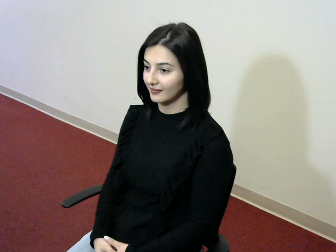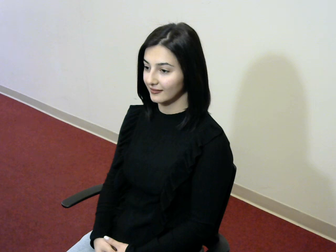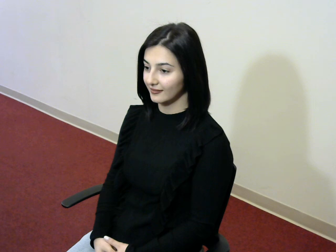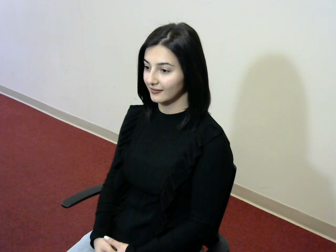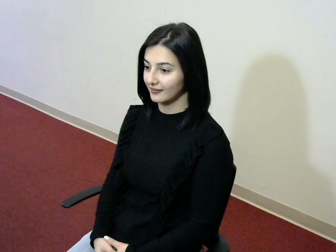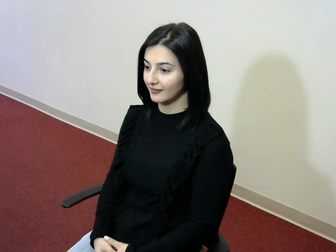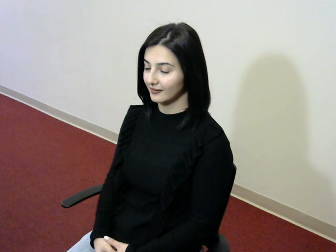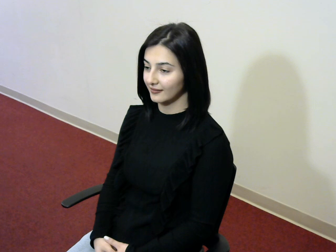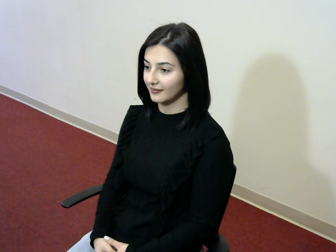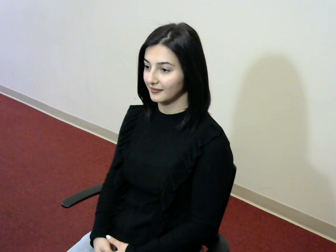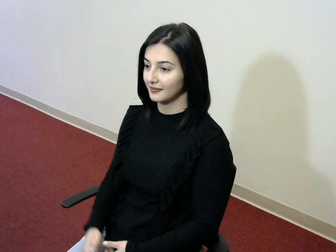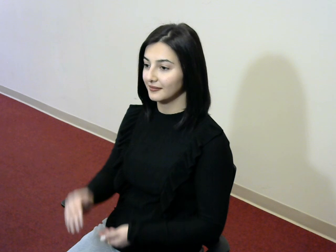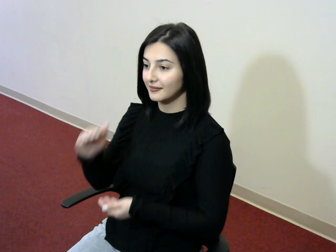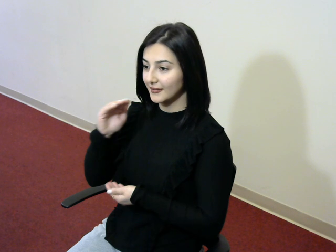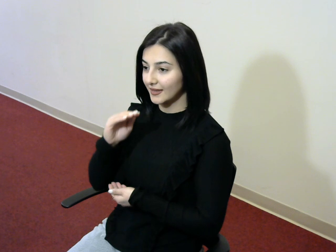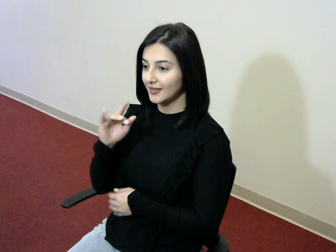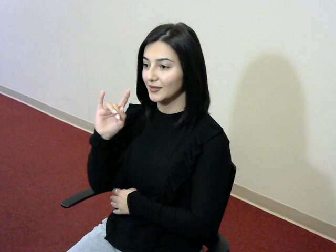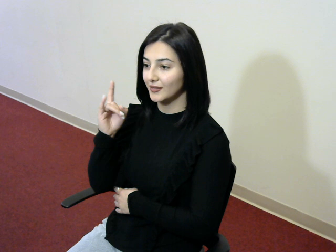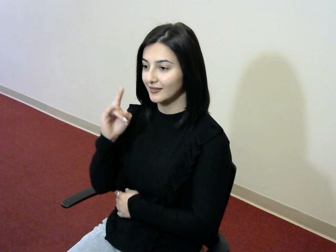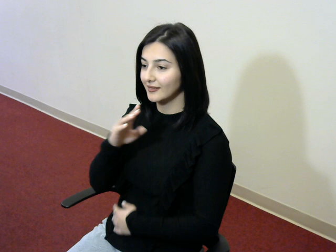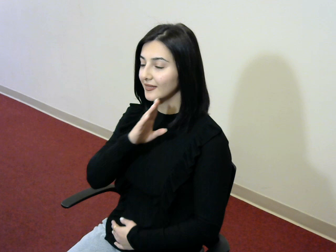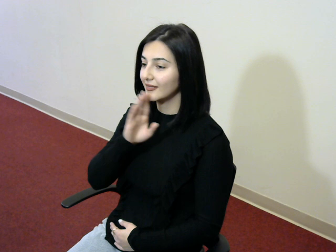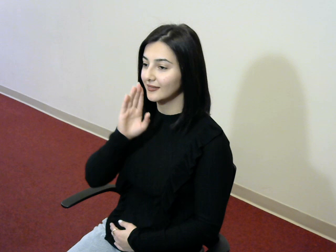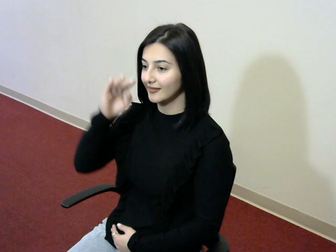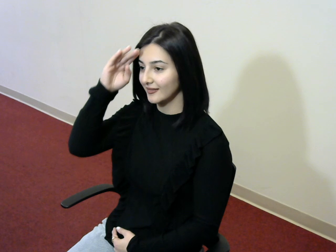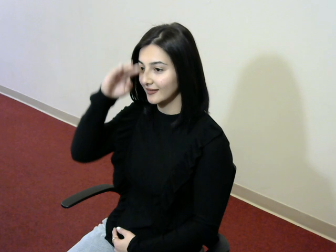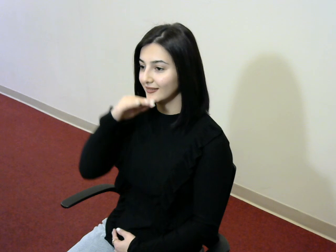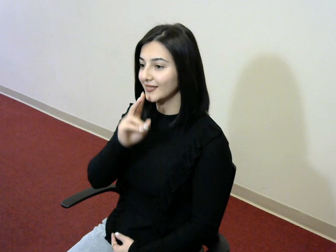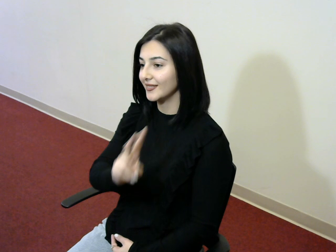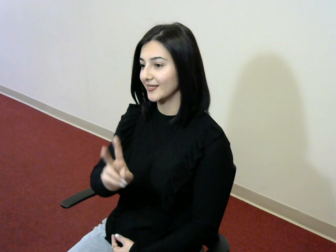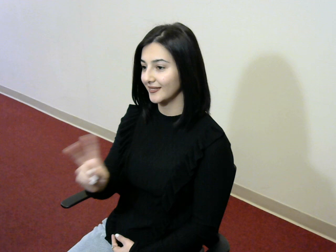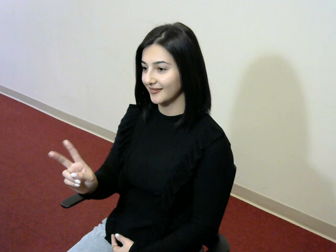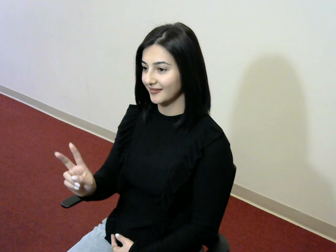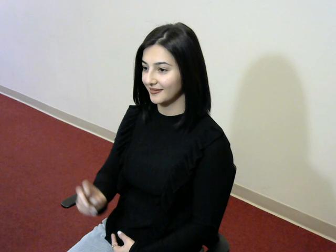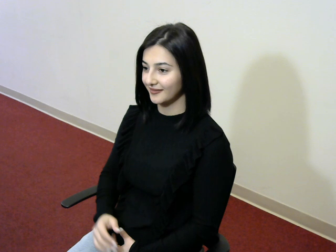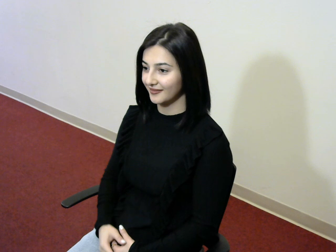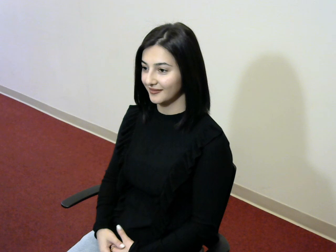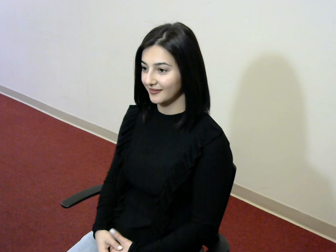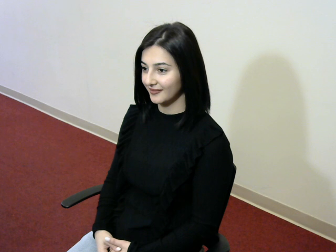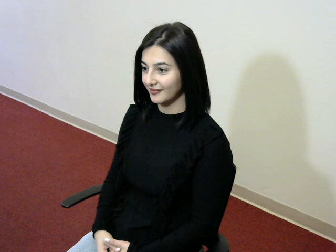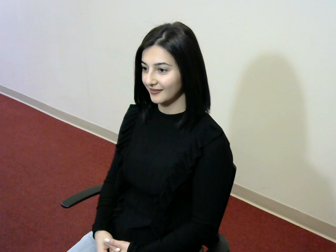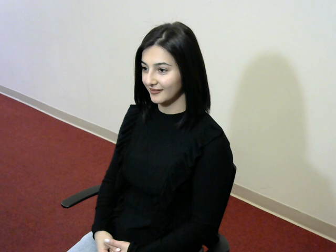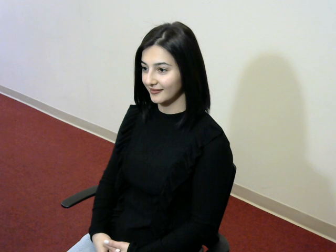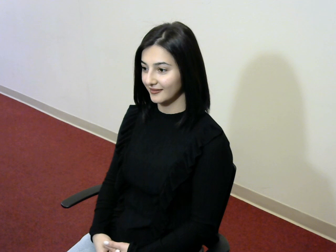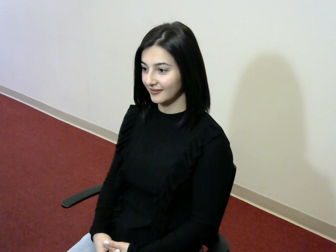Körpə uşağın valideyni kimdir?